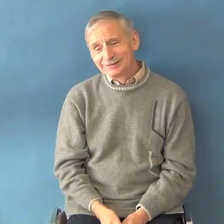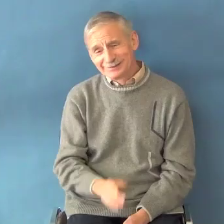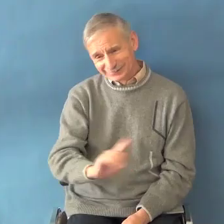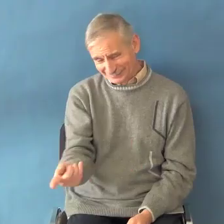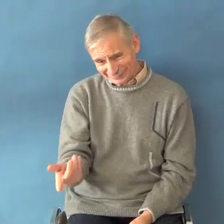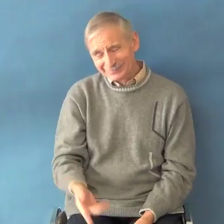Nie wolno.